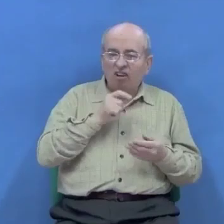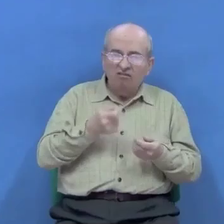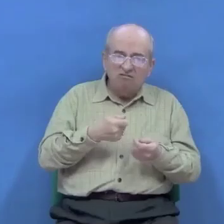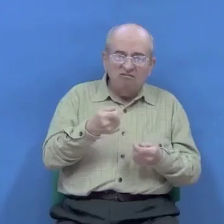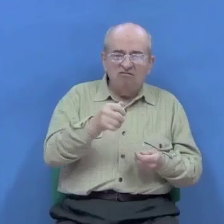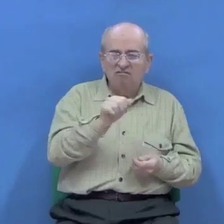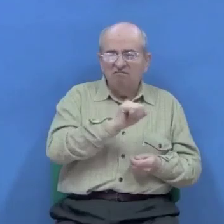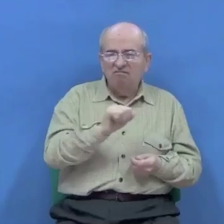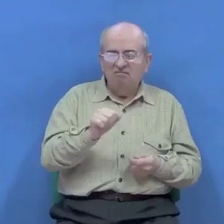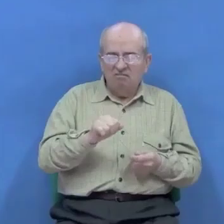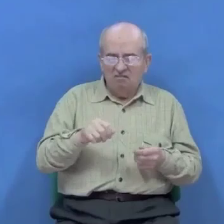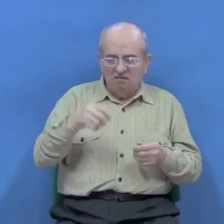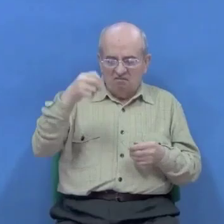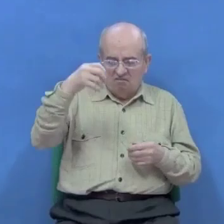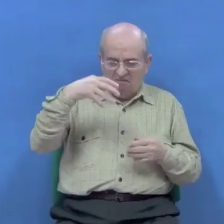Myje i polewa wodą.